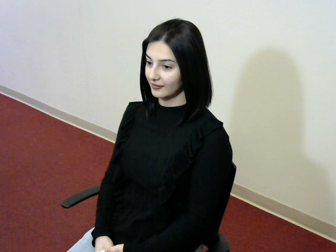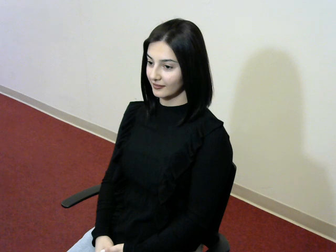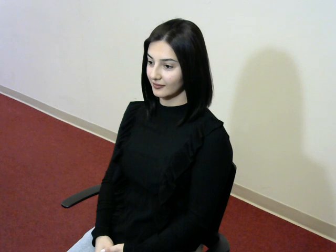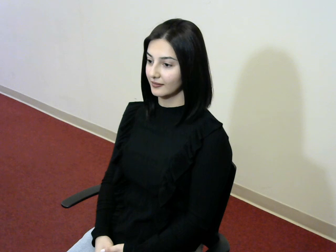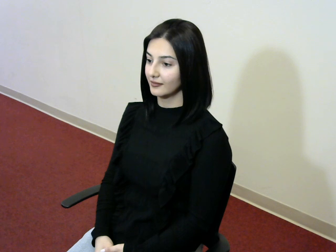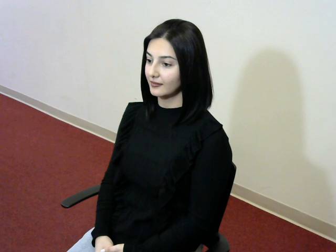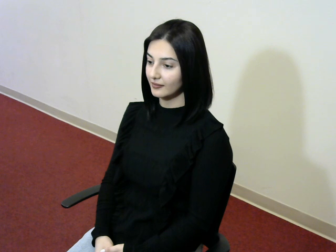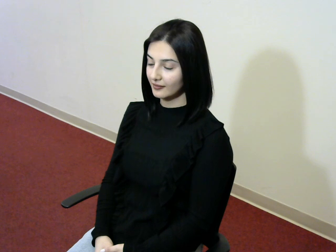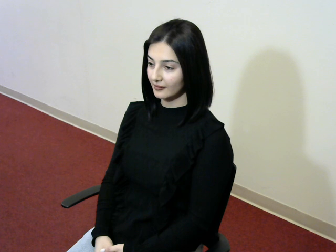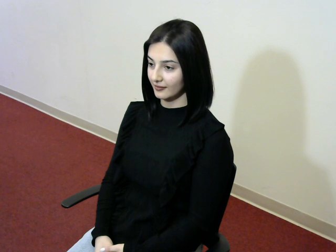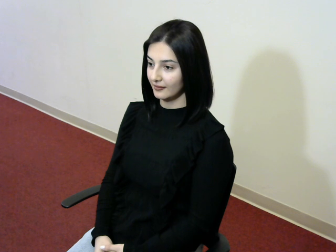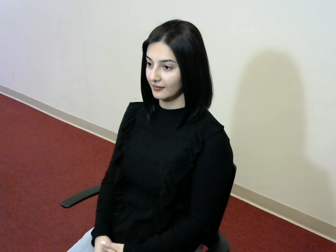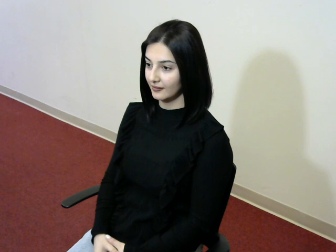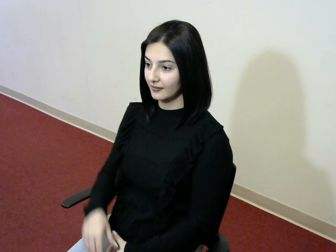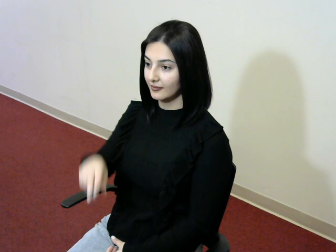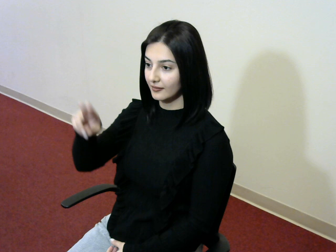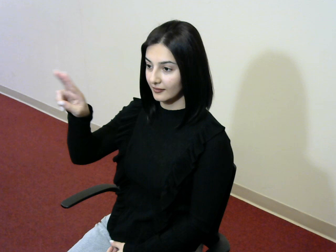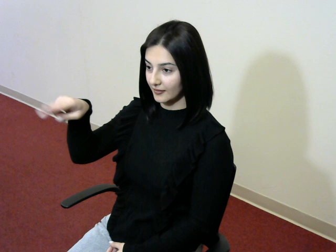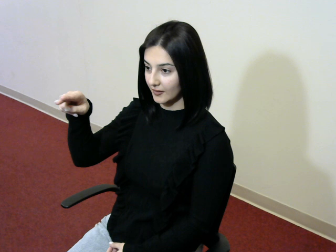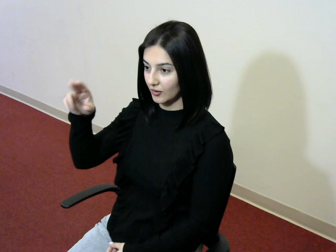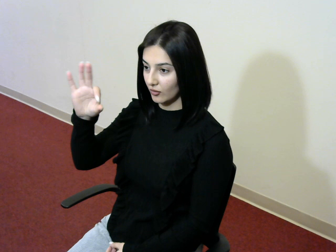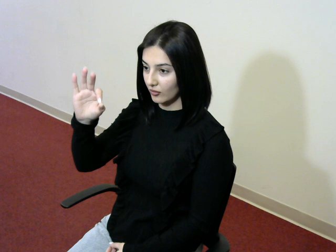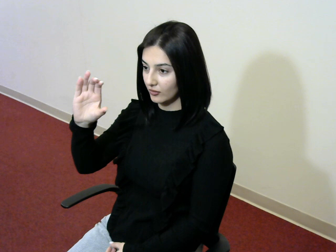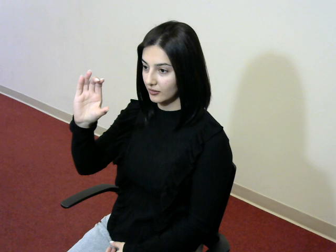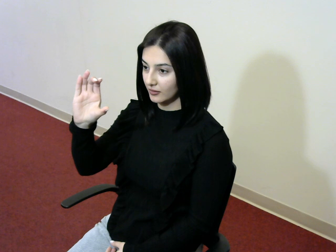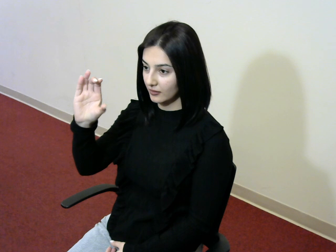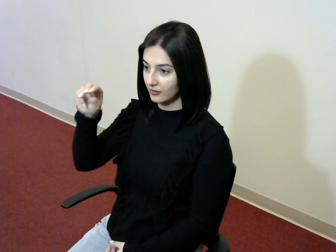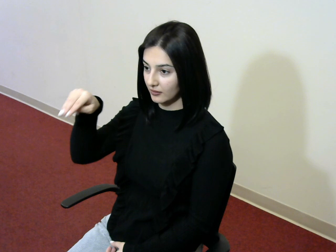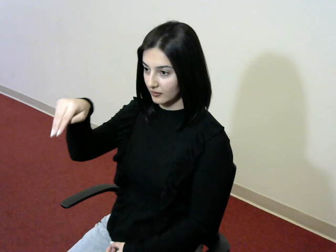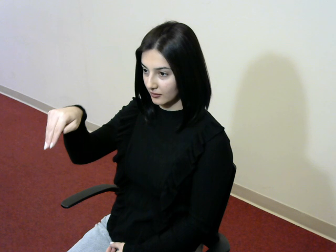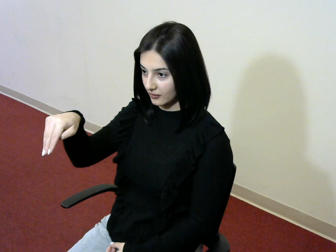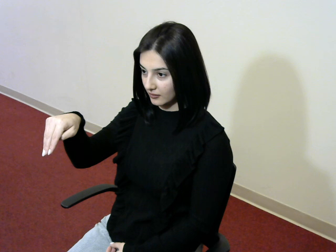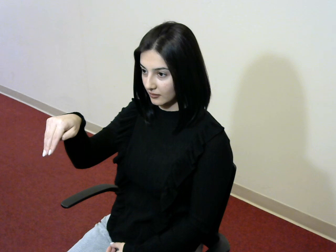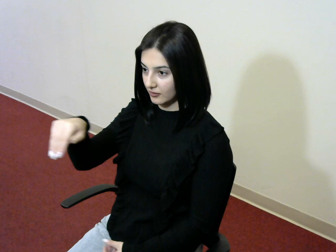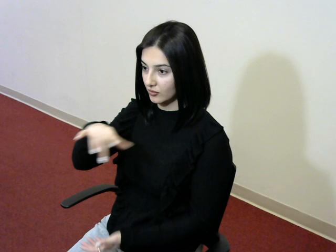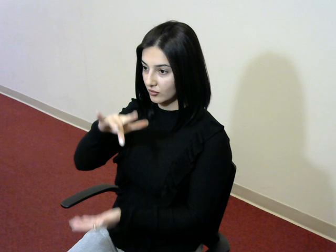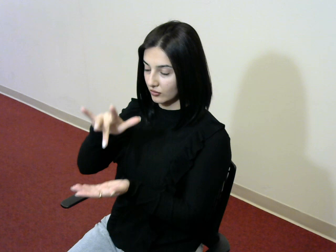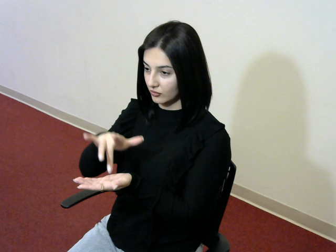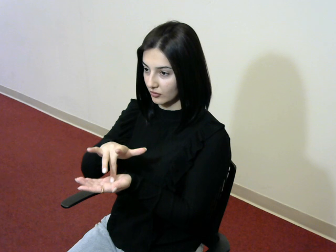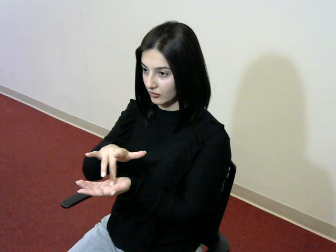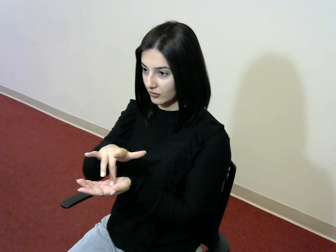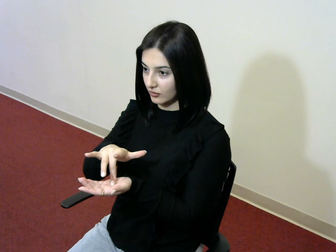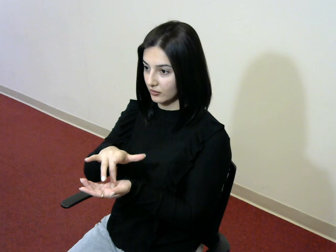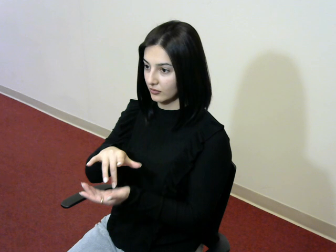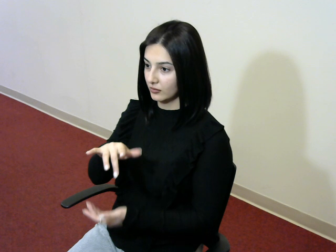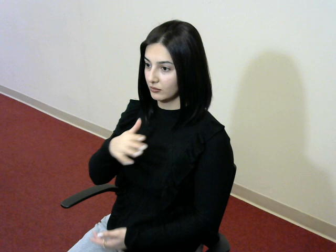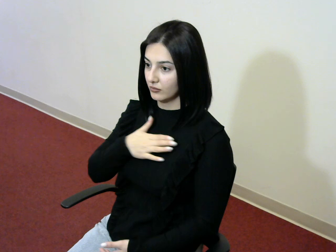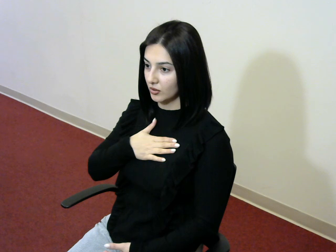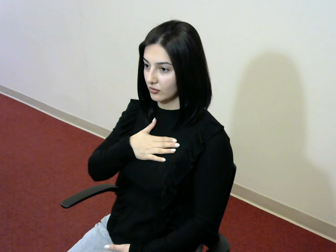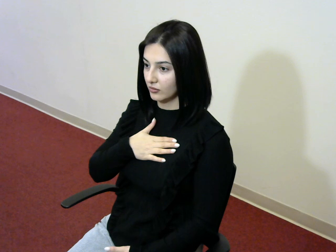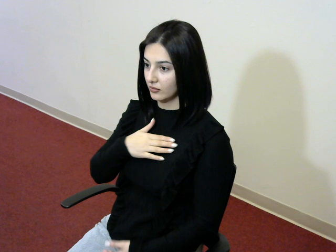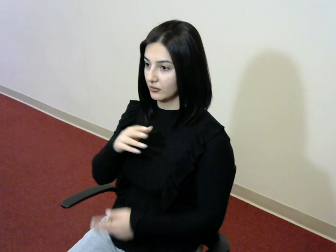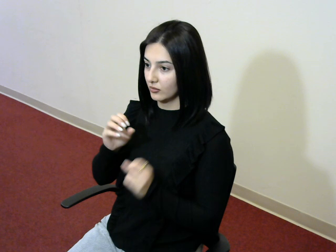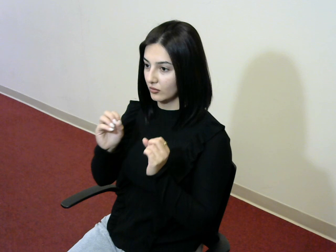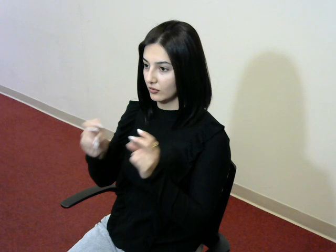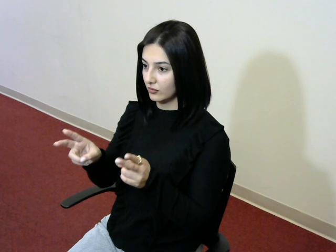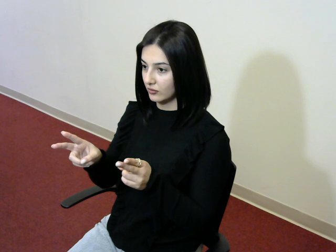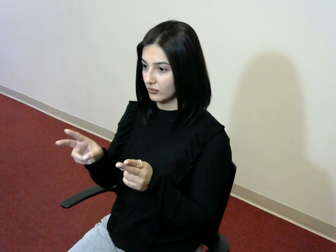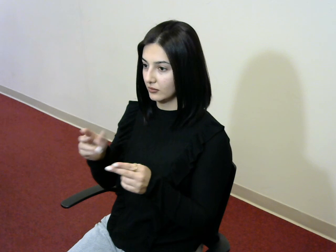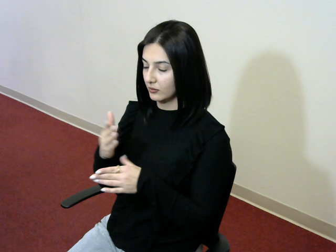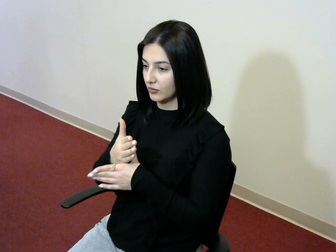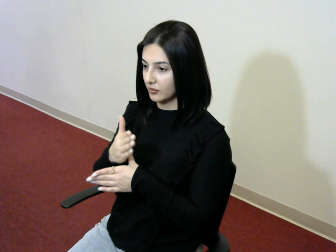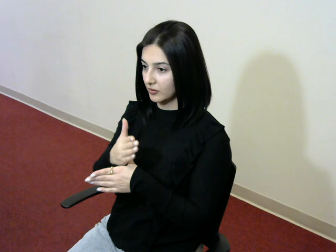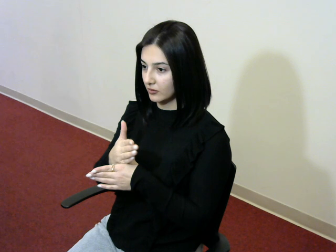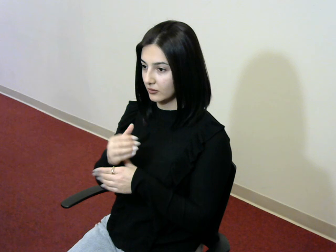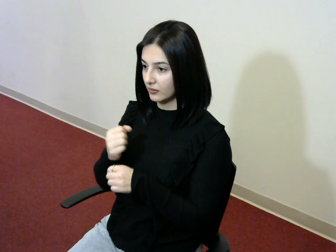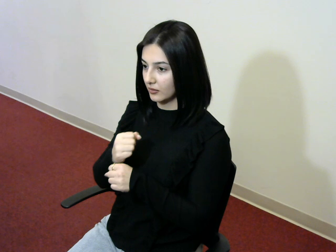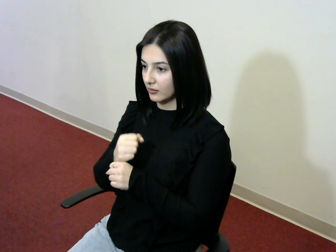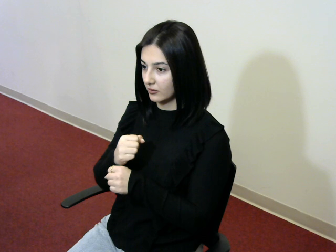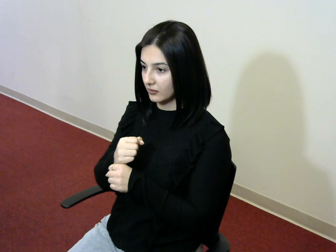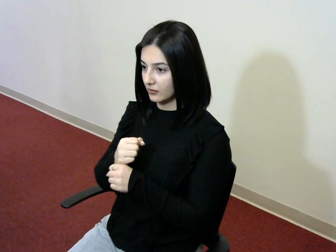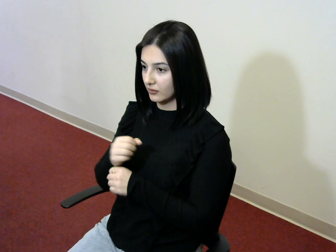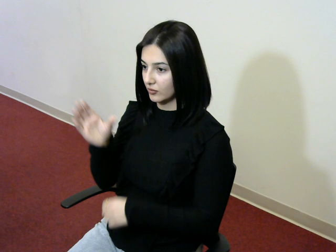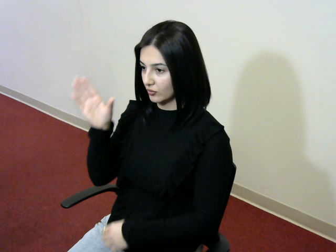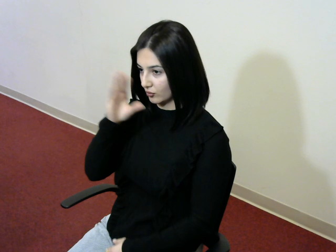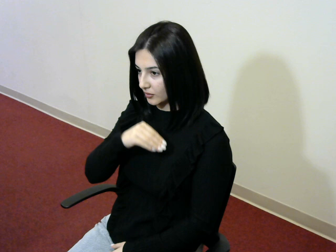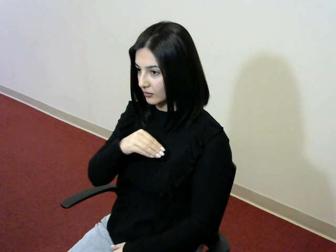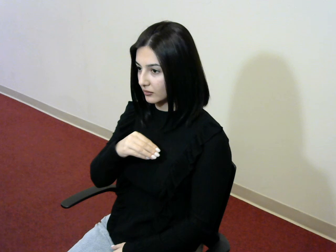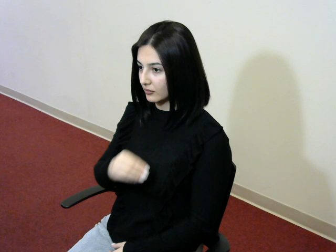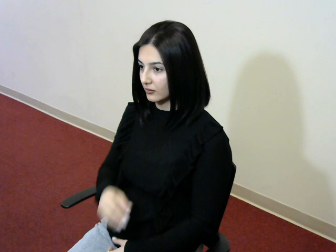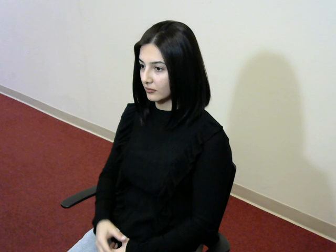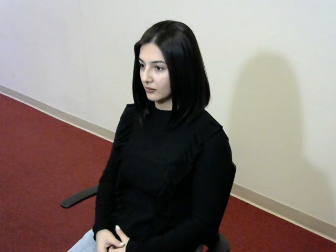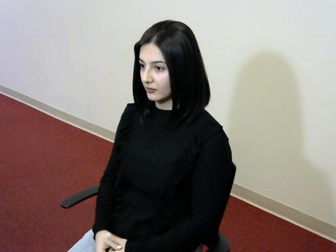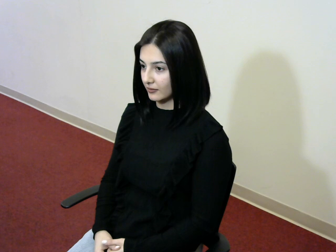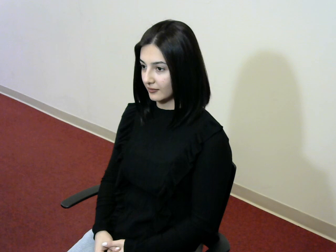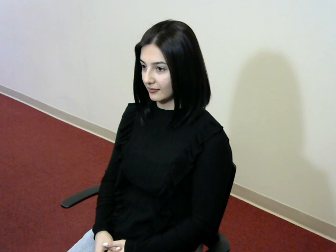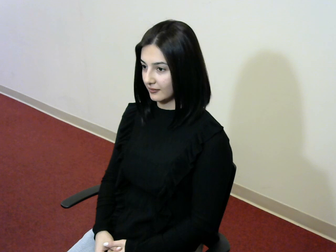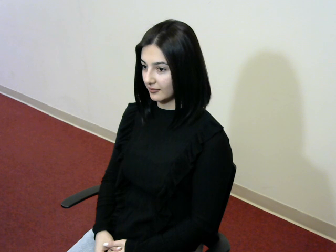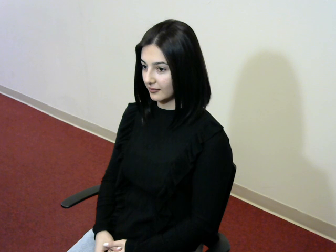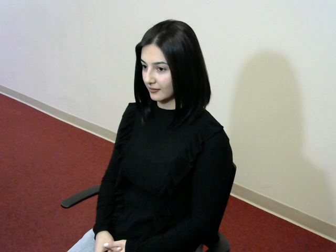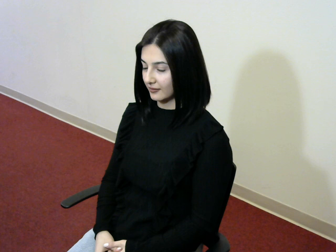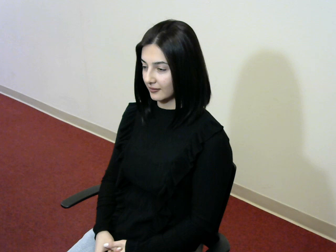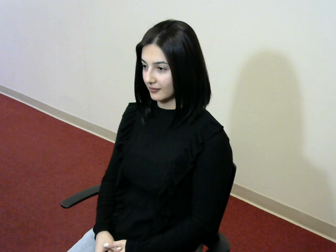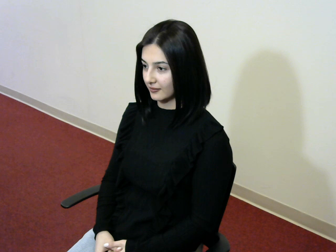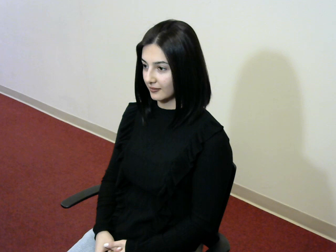DOST Mərkəzləri mənə necə kömək edə bilər?